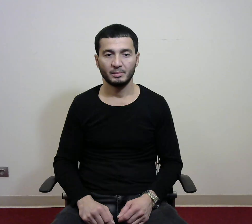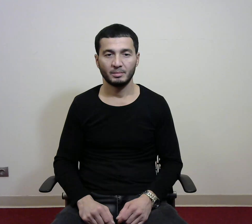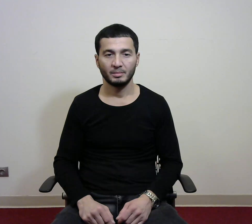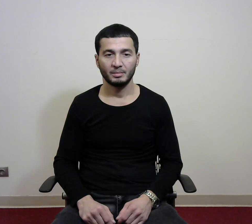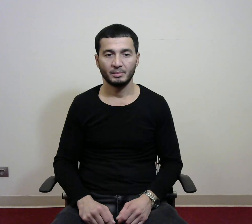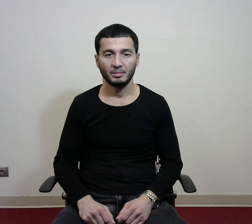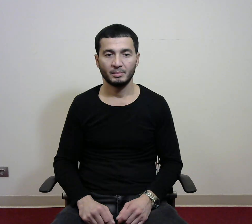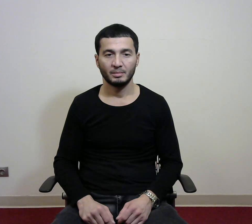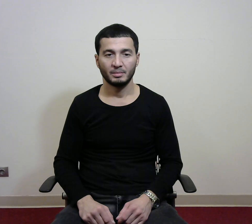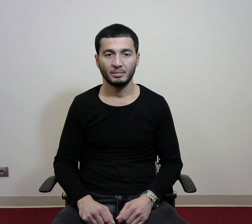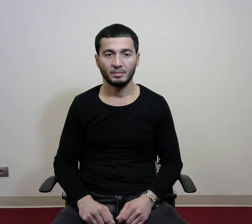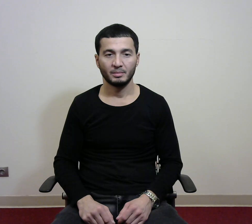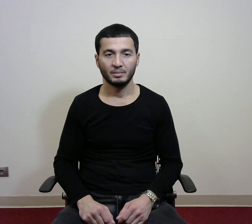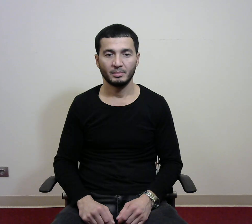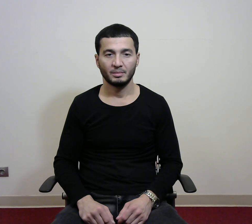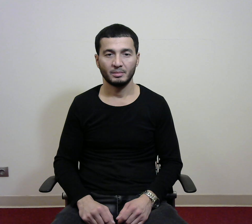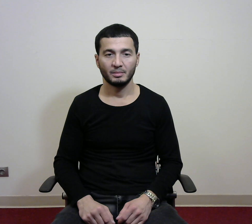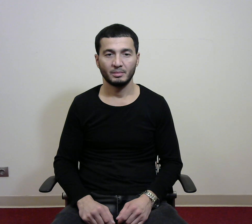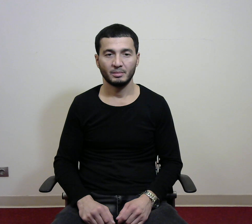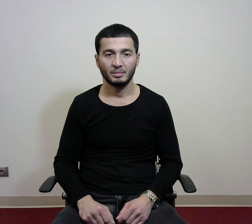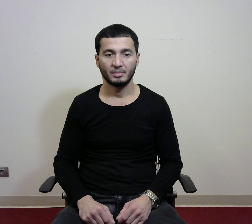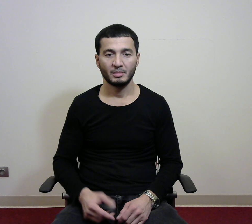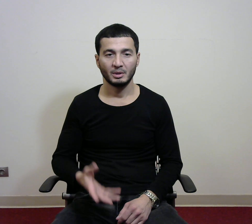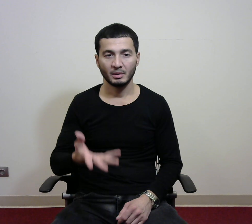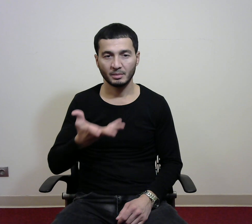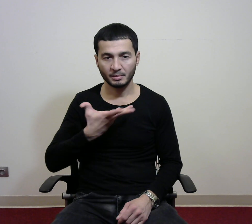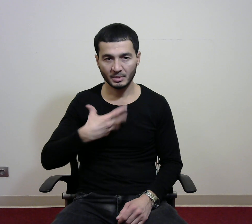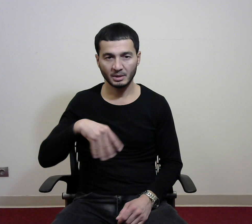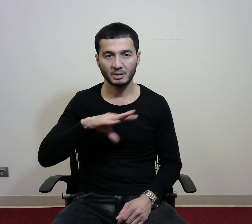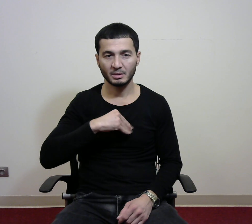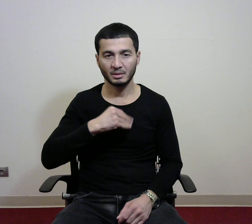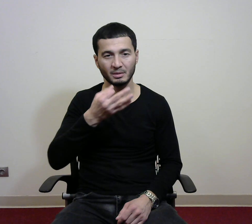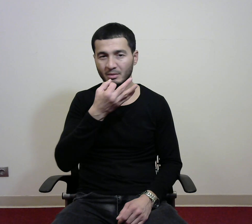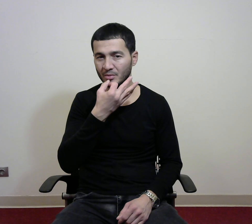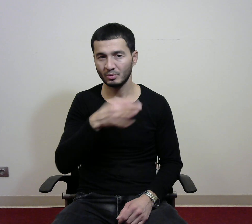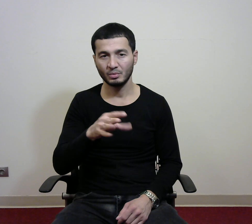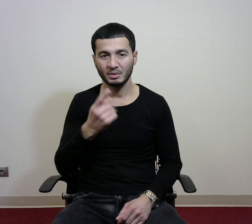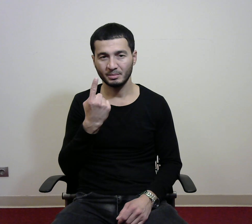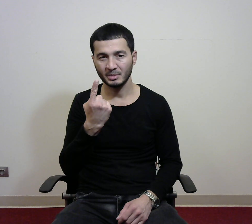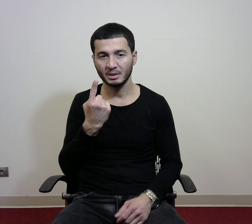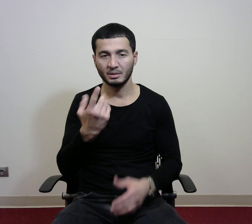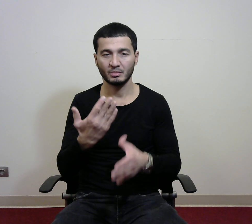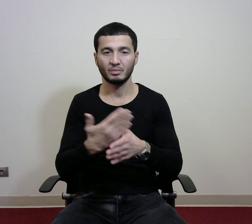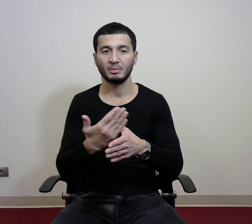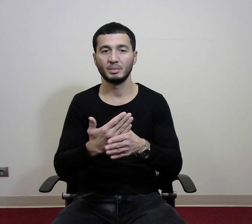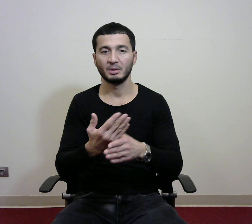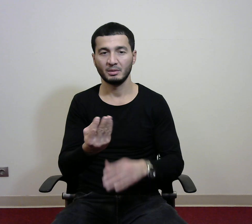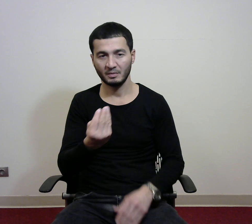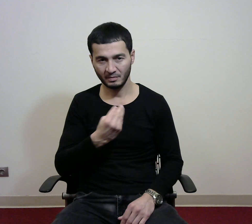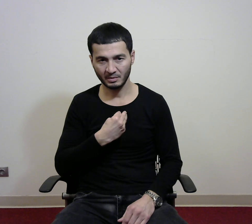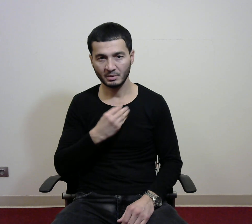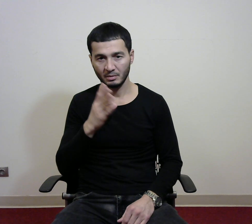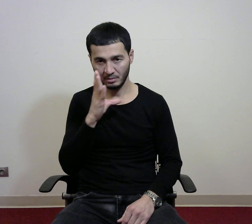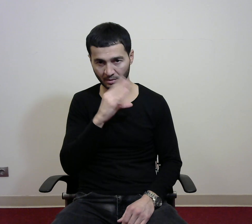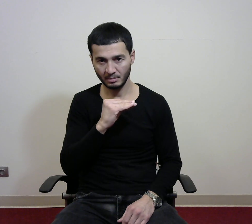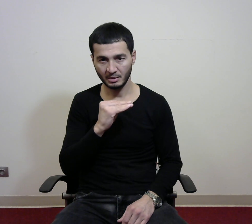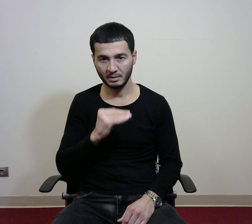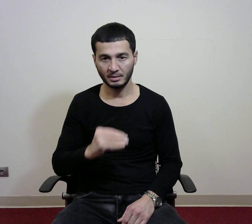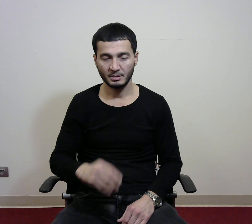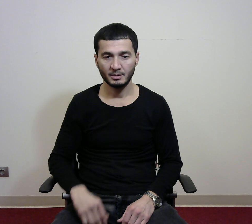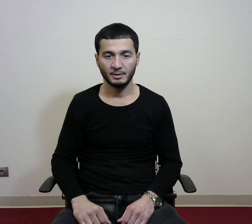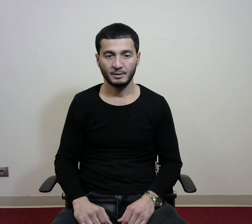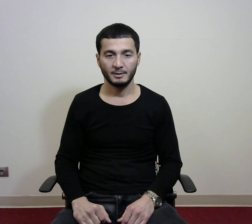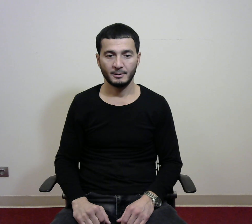Bizə hər hansı bir yardım düşürmü?